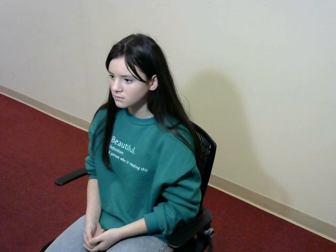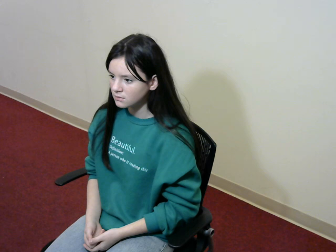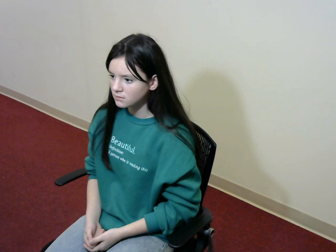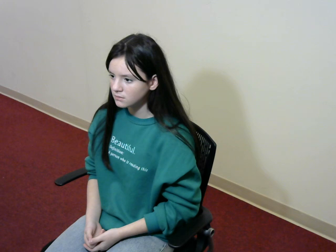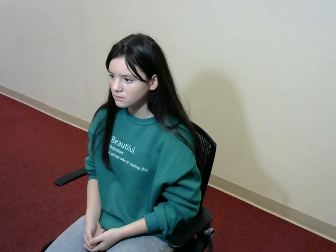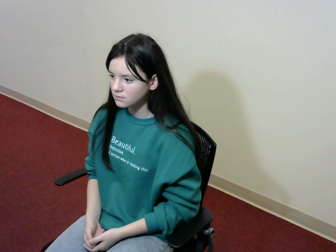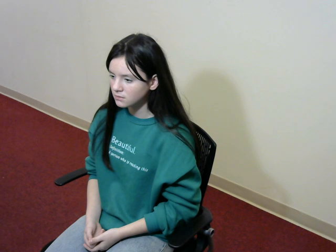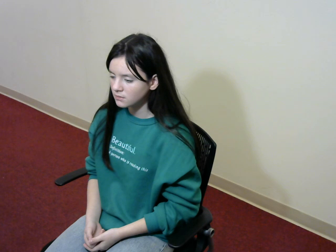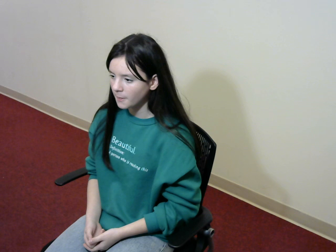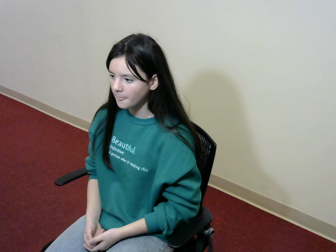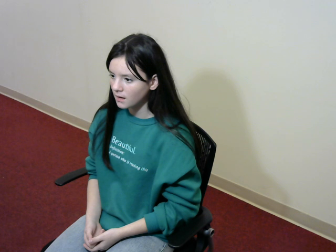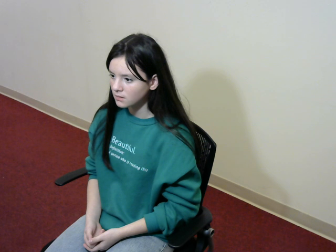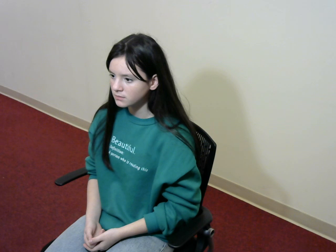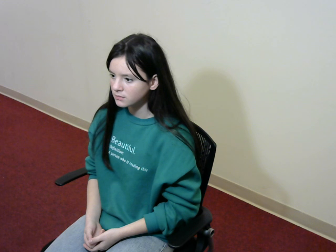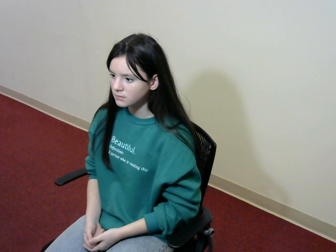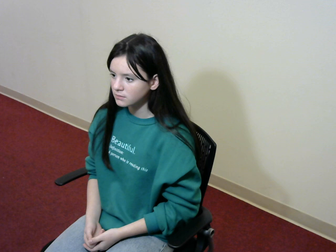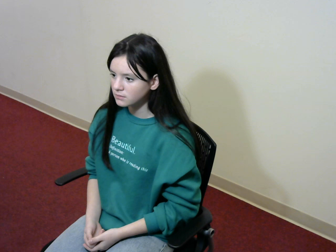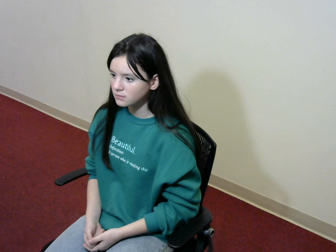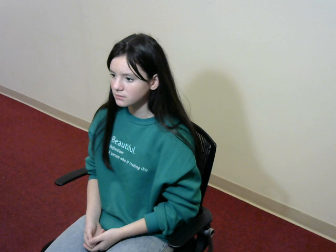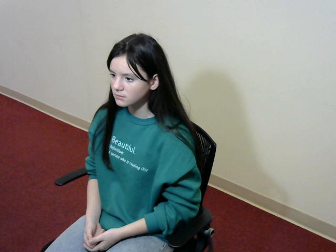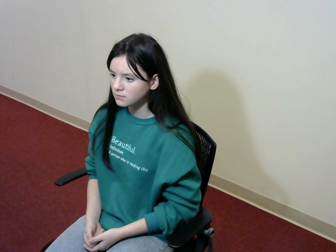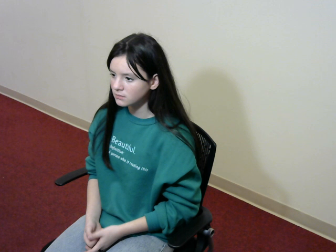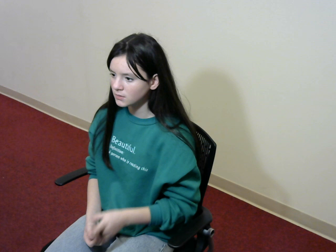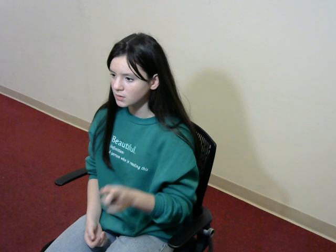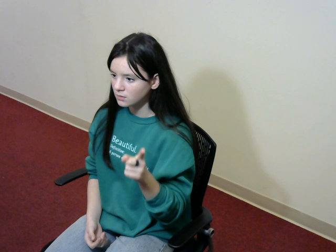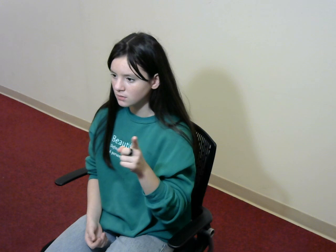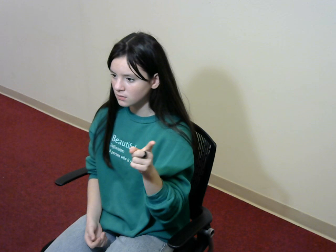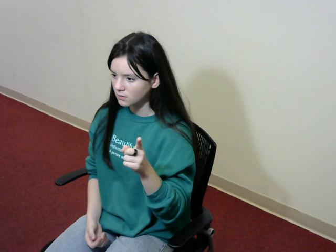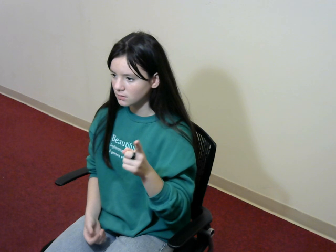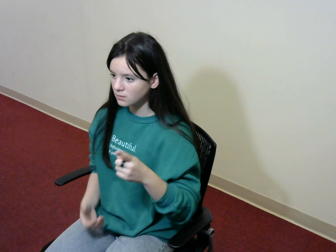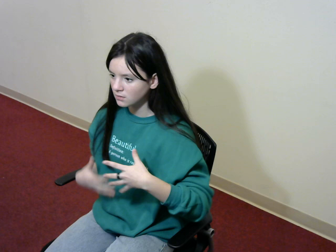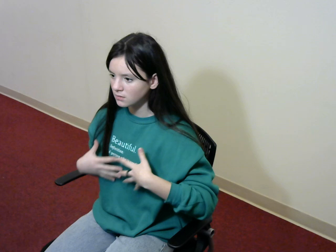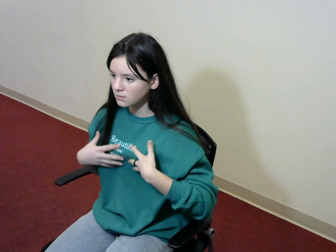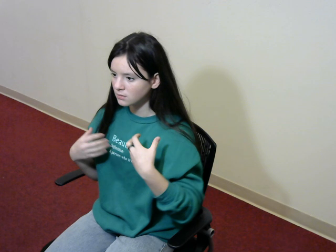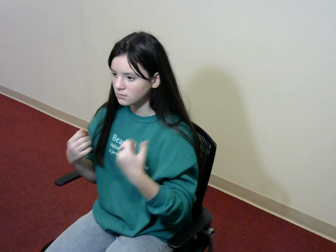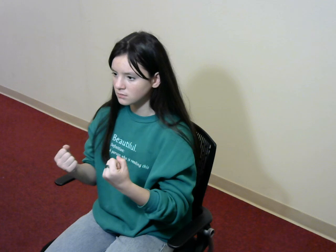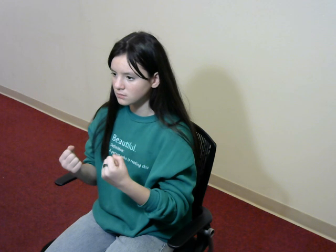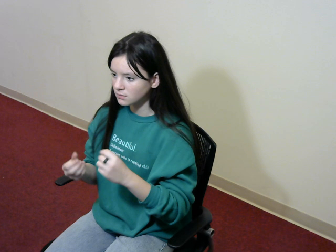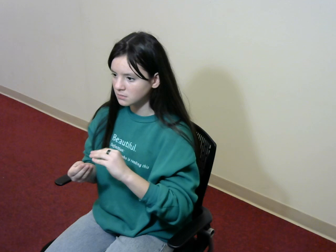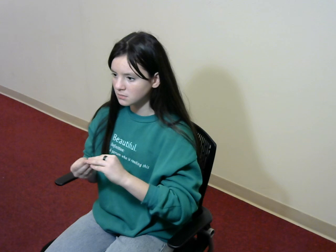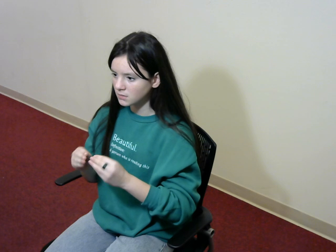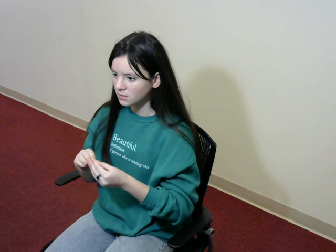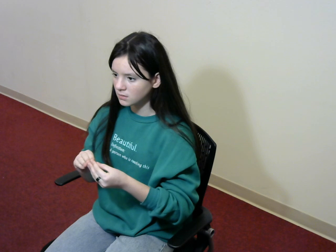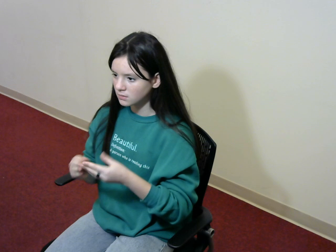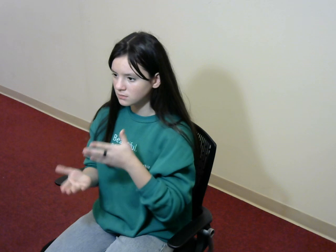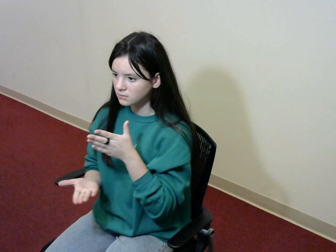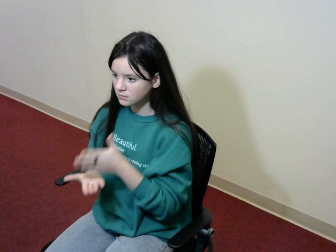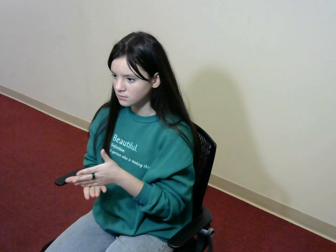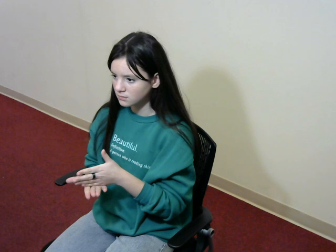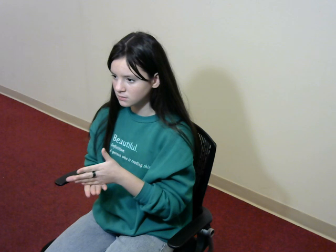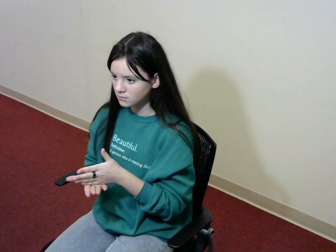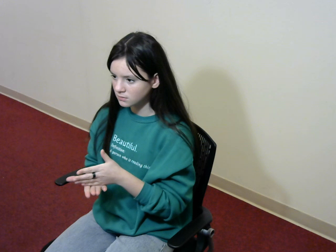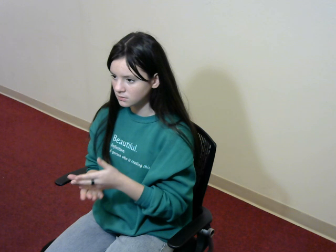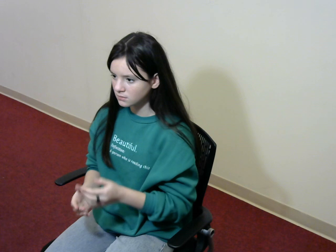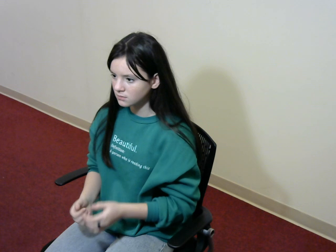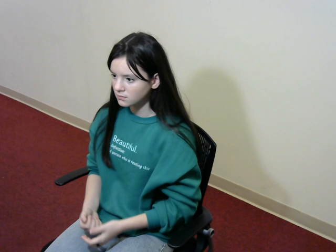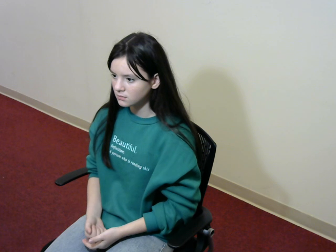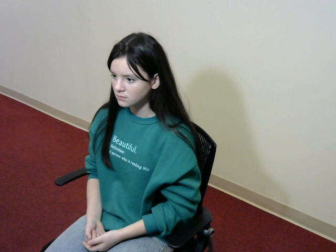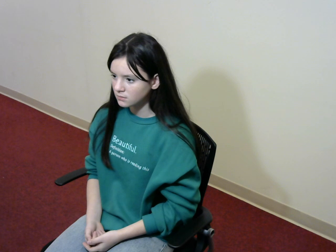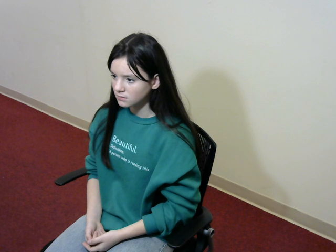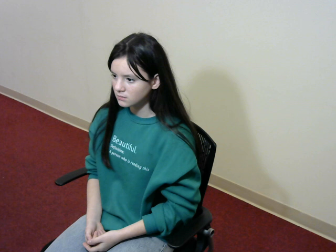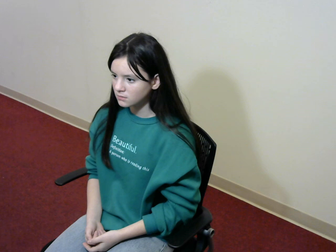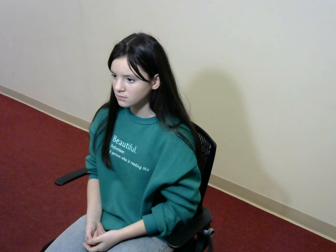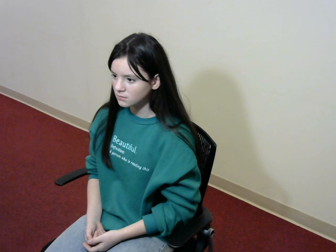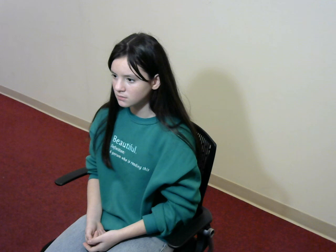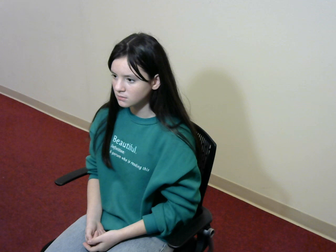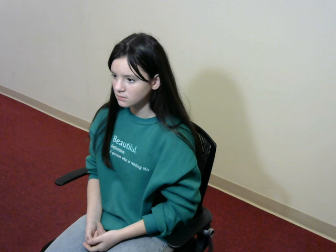Onun sağlamlıq problemi var